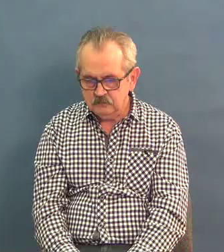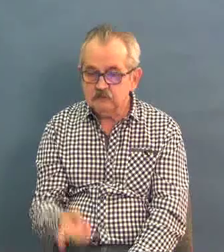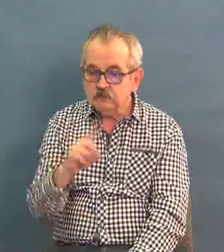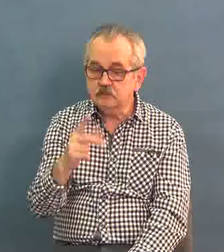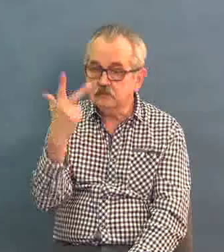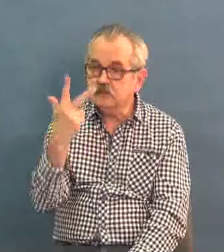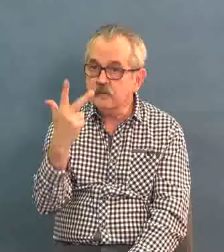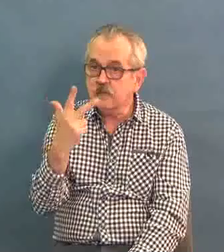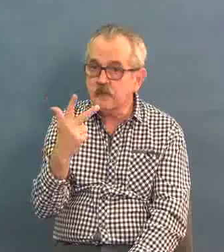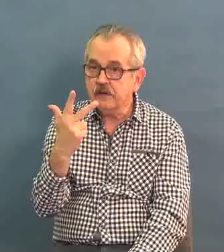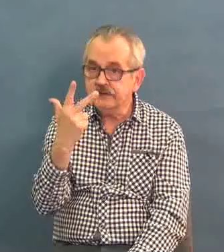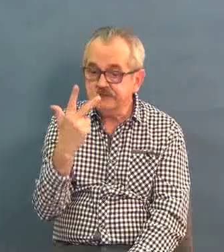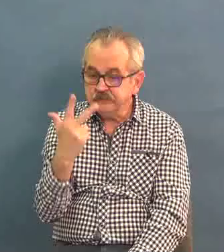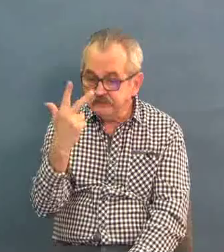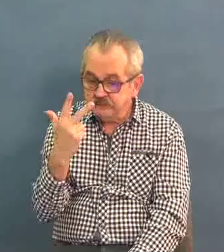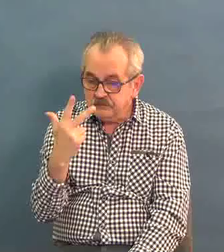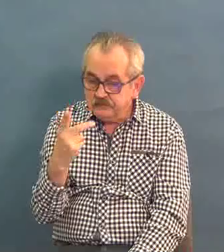Wcześniej, trzeciego.